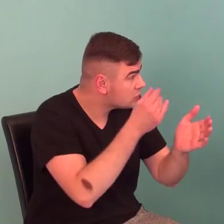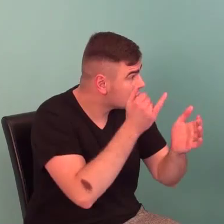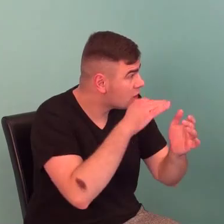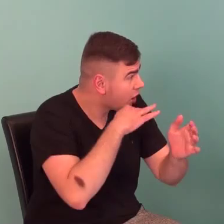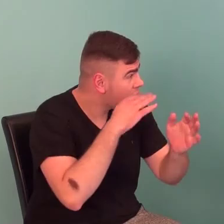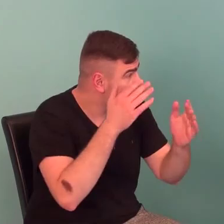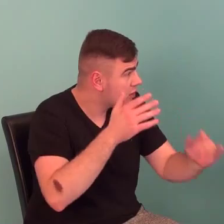Kolor ściany?